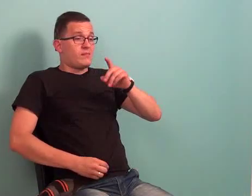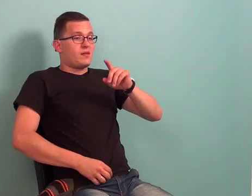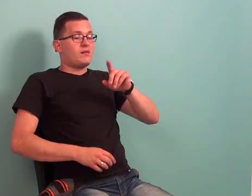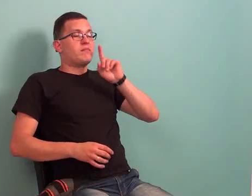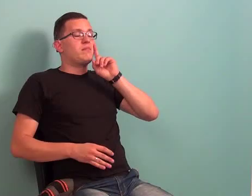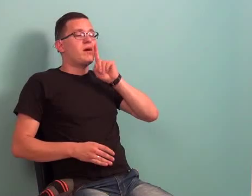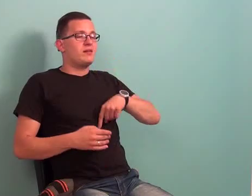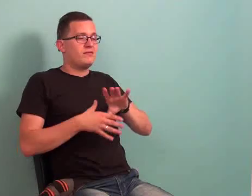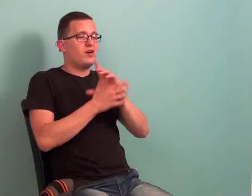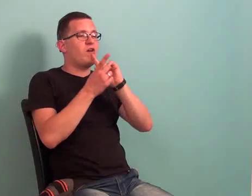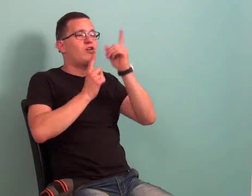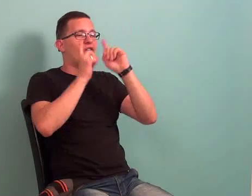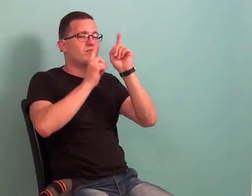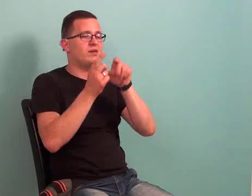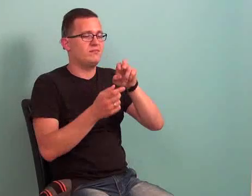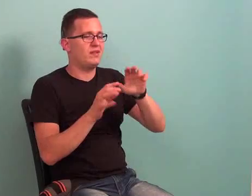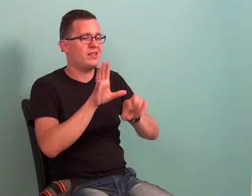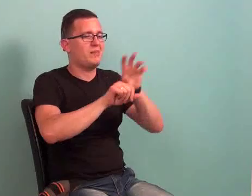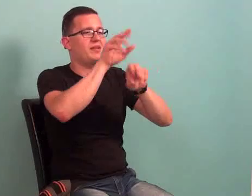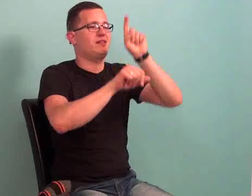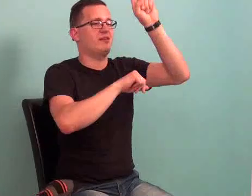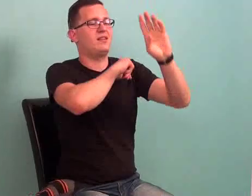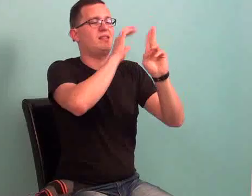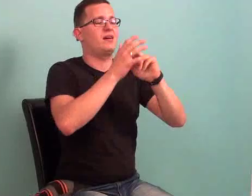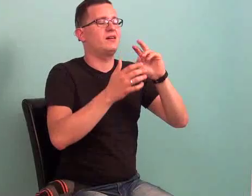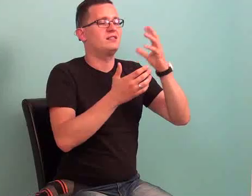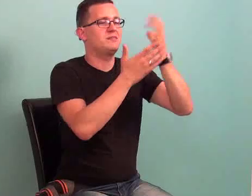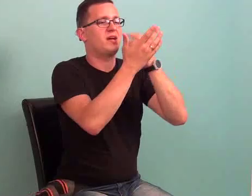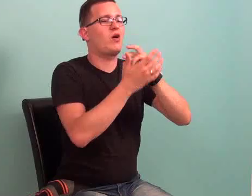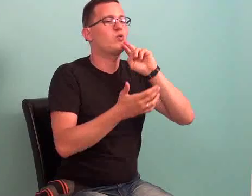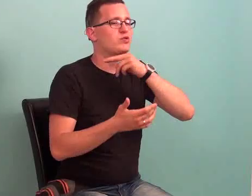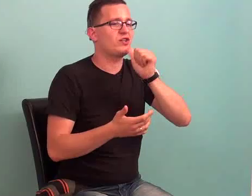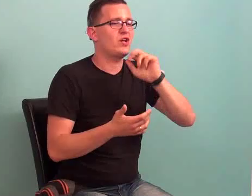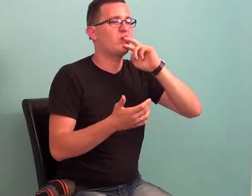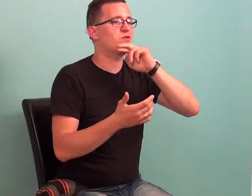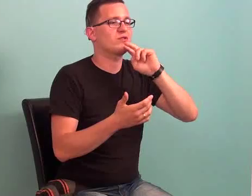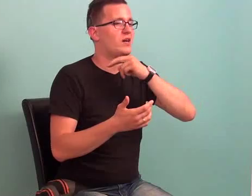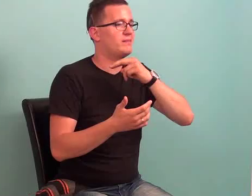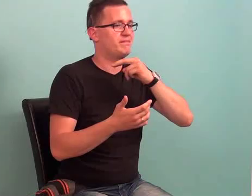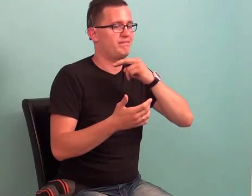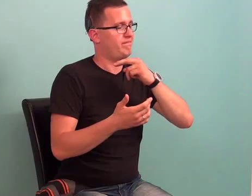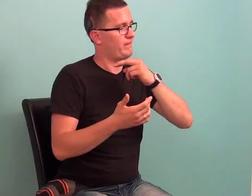W ogrodzie pan wchodzi na drabinę, żeby zbierać gruszki, zielone gruszki.